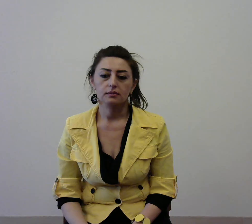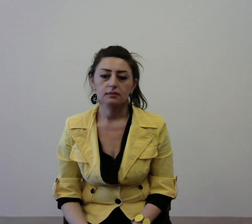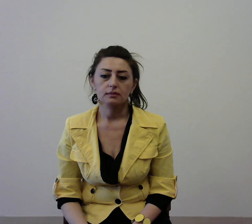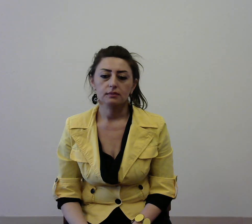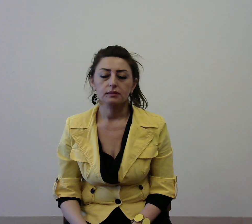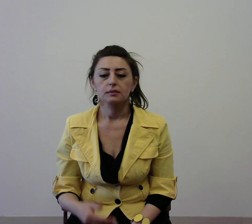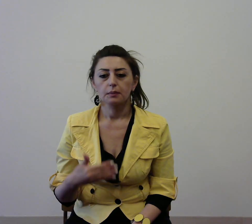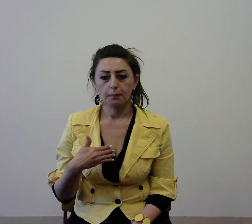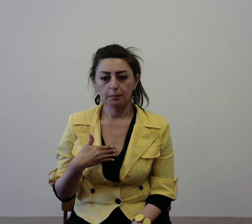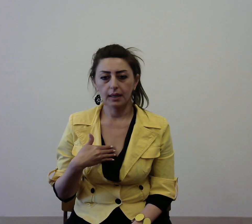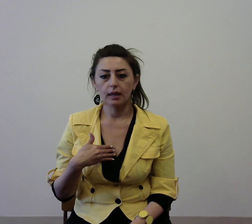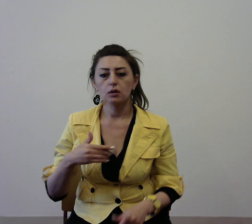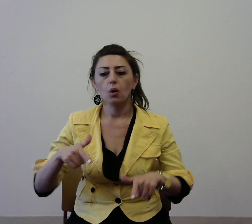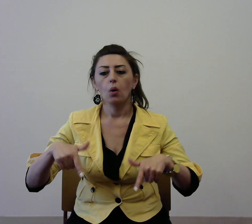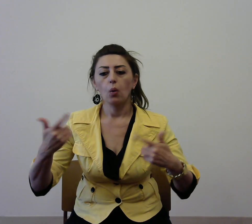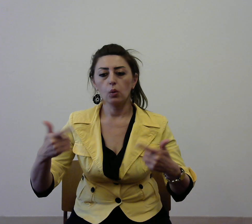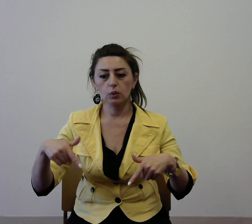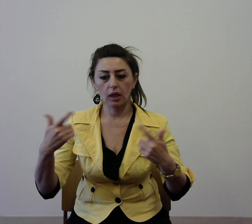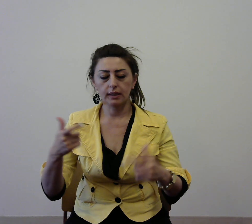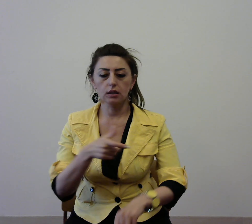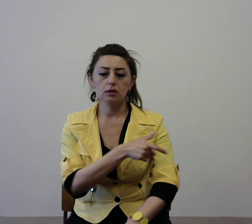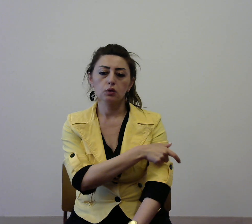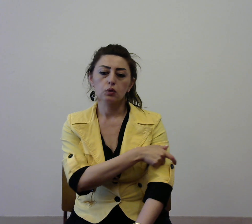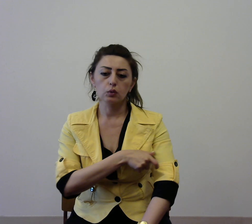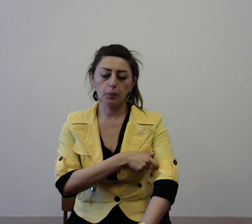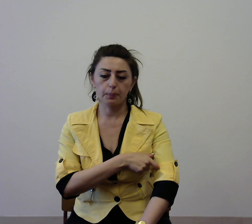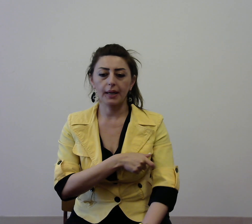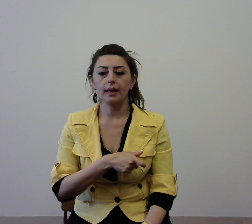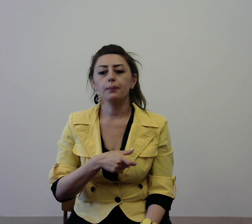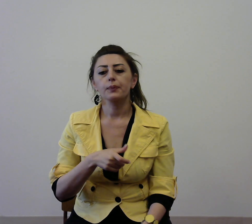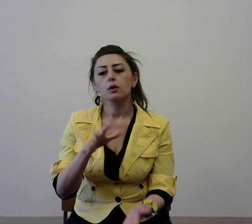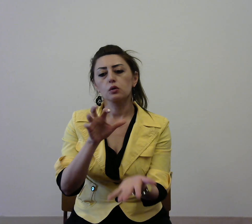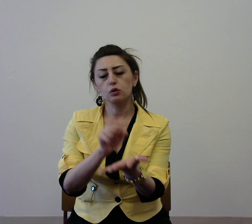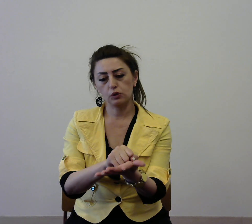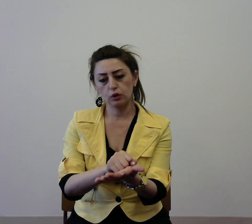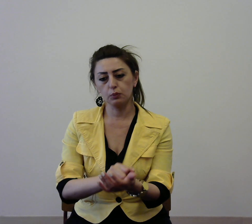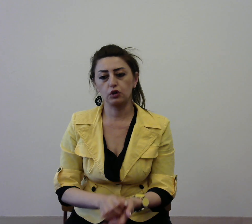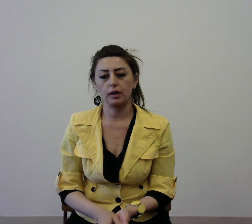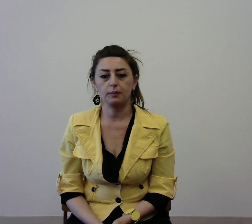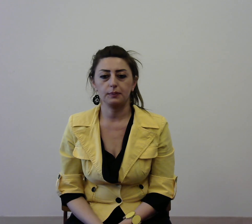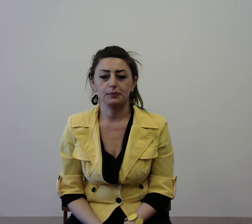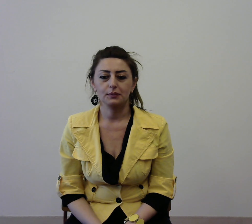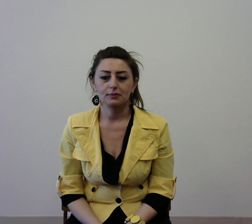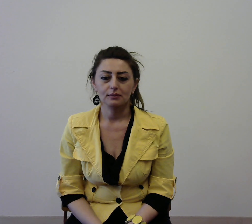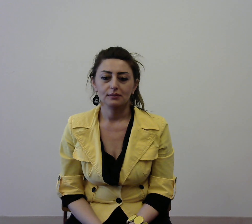Mən onlayn növbə götürmüşəm